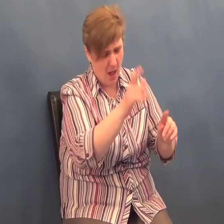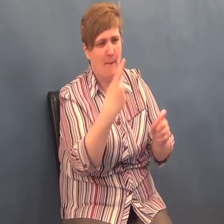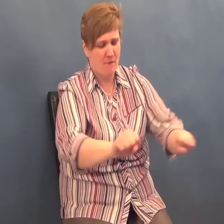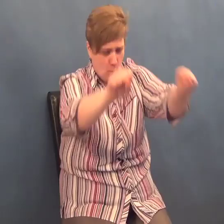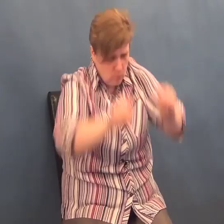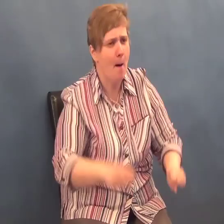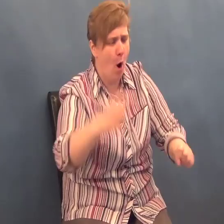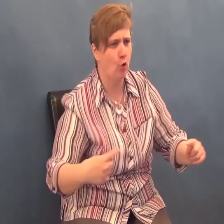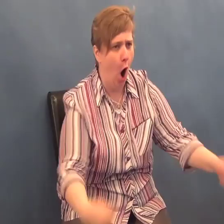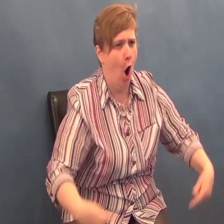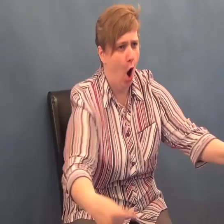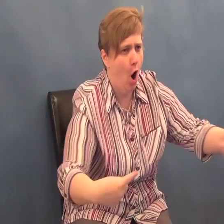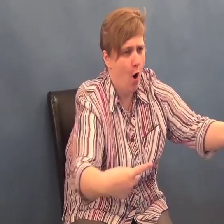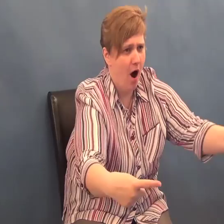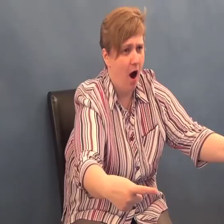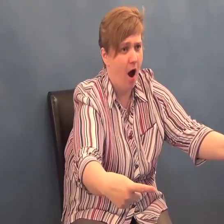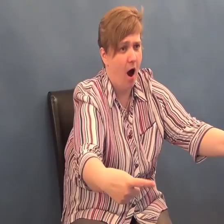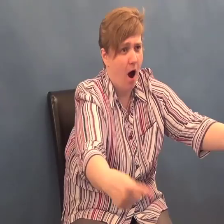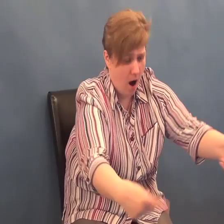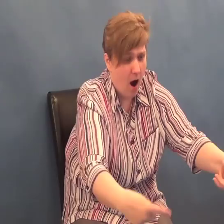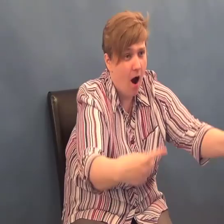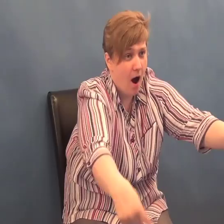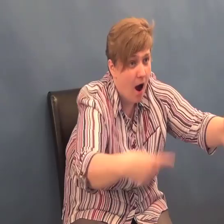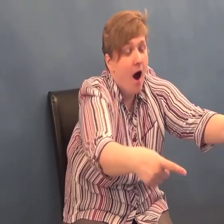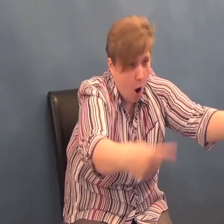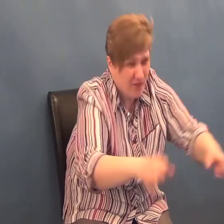Gdyby to miała być drezyna, to powinna mieć koła.